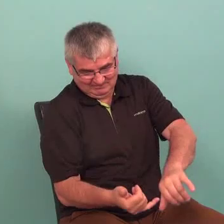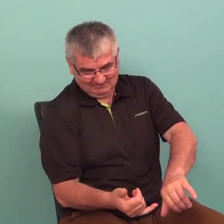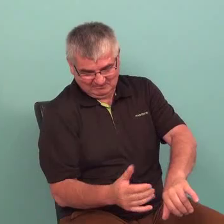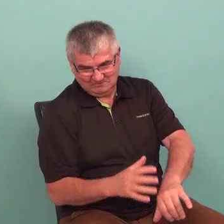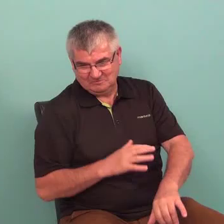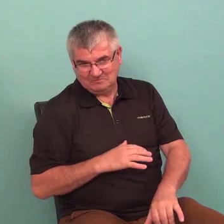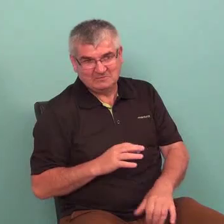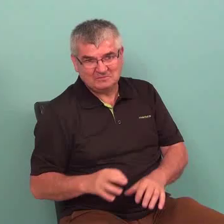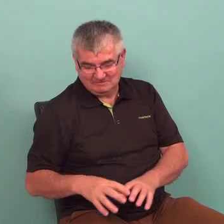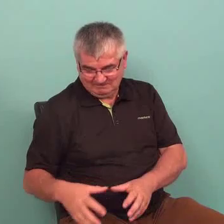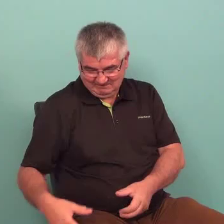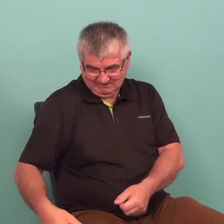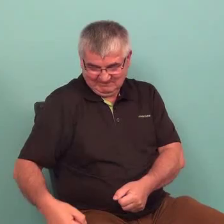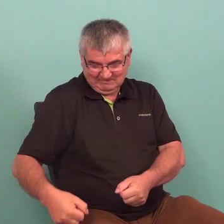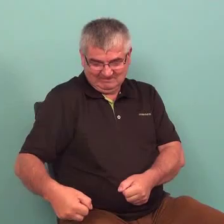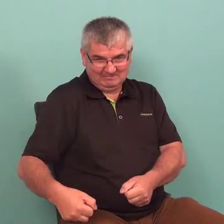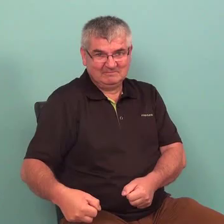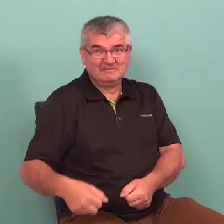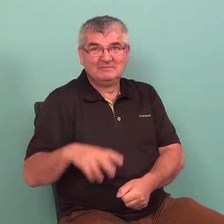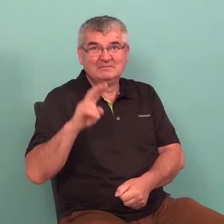Przeczekuje chwilę i zabiera kosz, patrzy w górę.